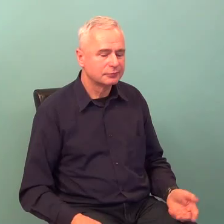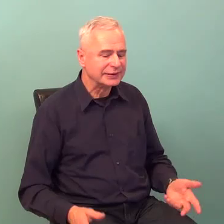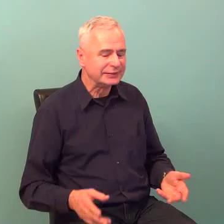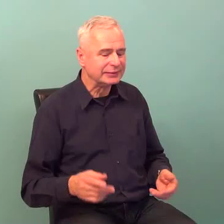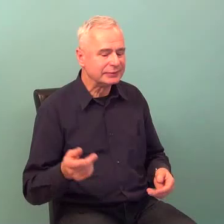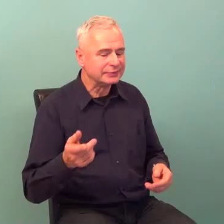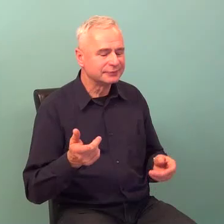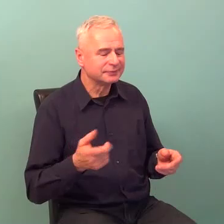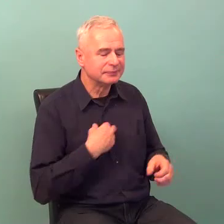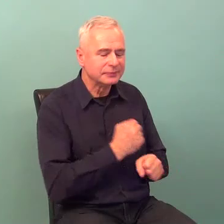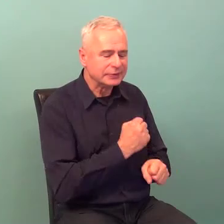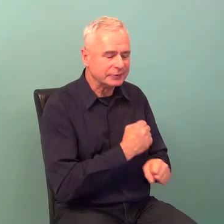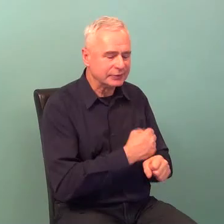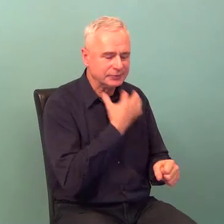Ja pracuję i jestem zajęty.